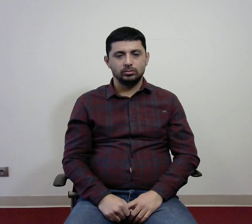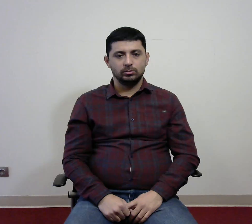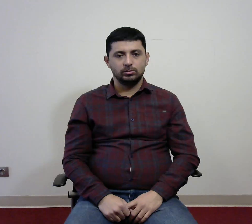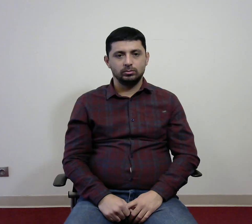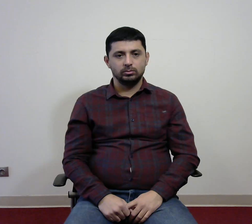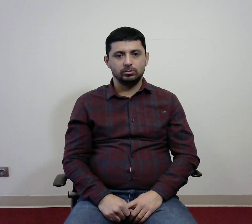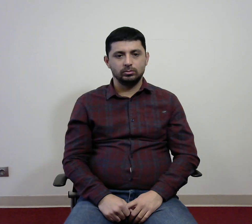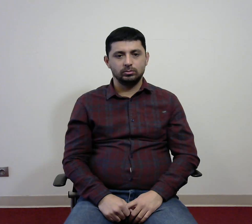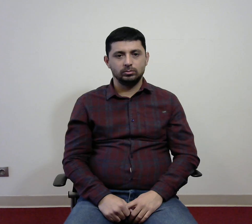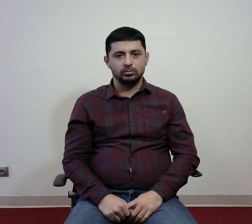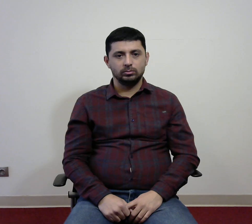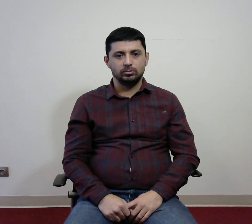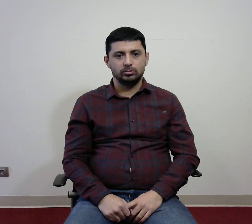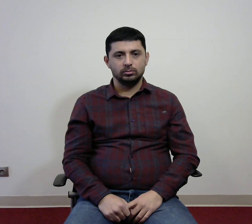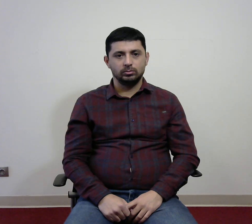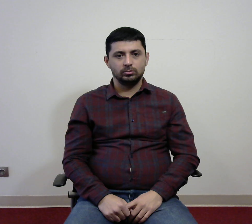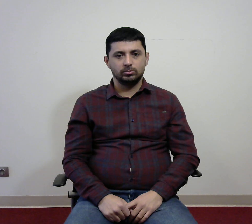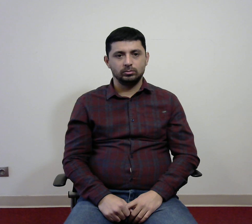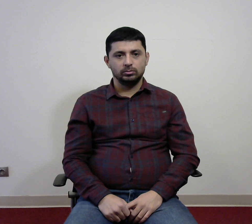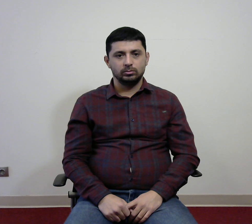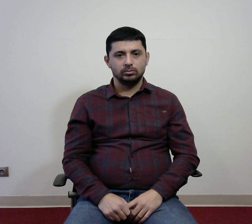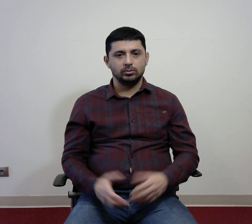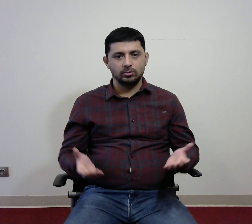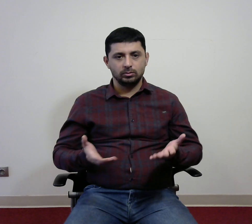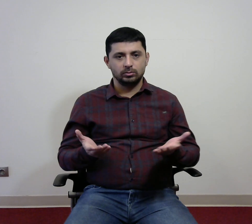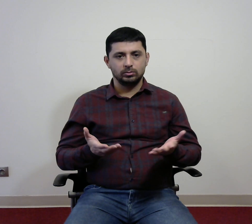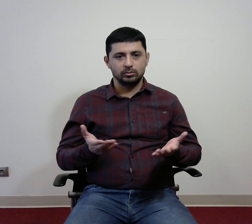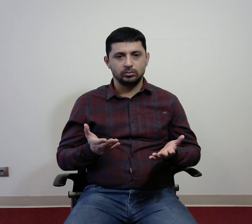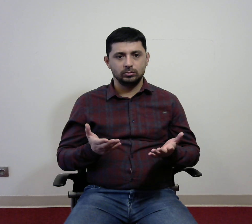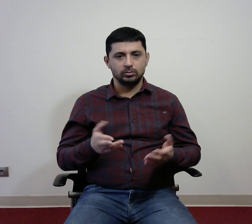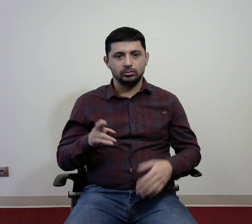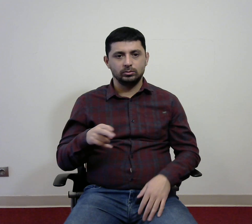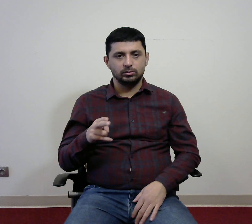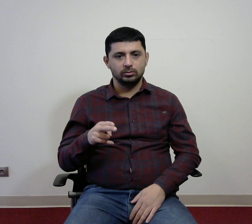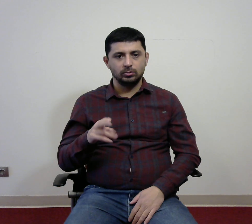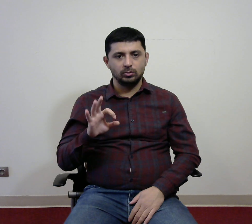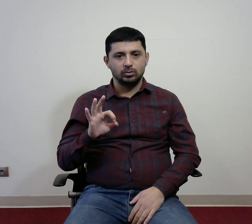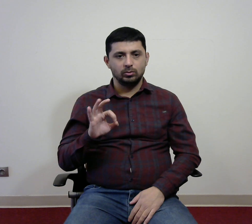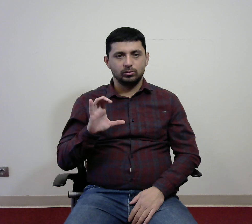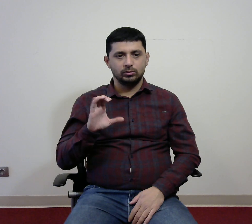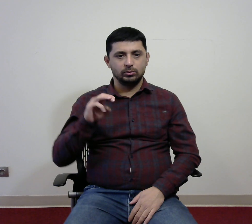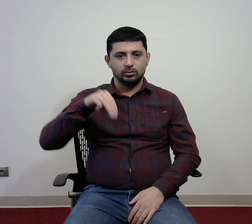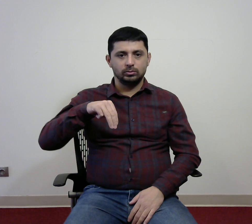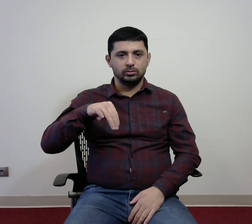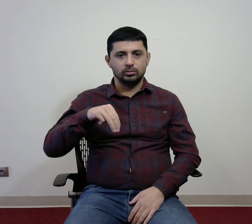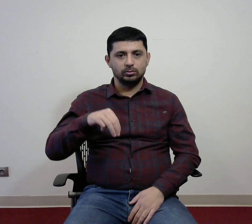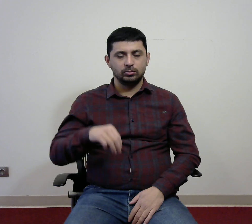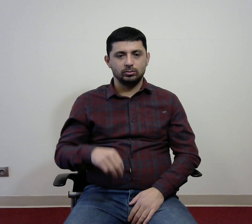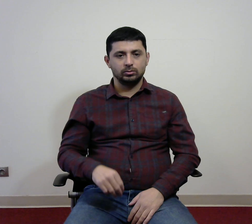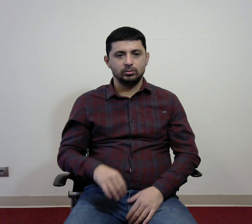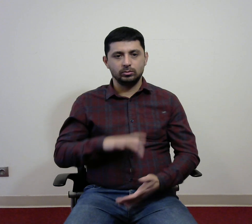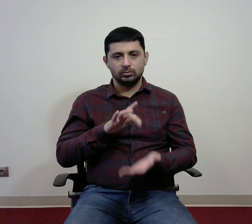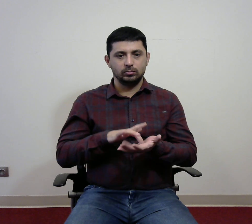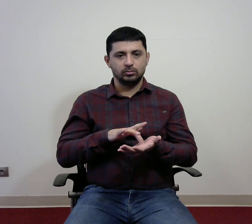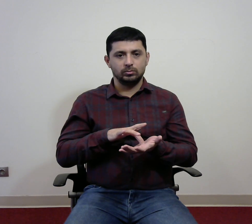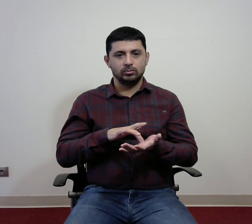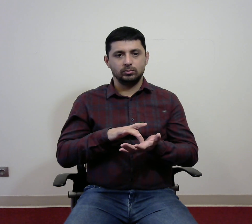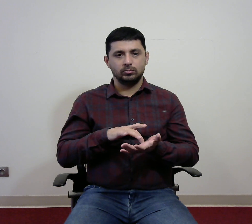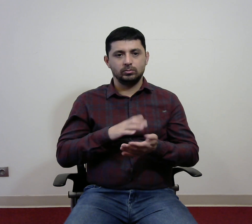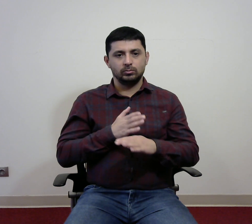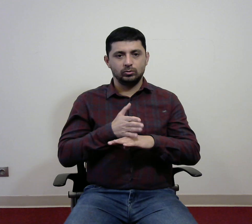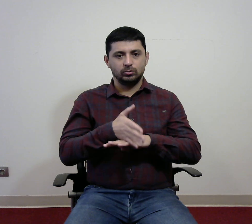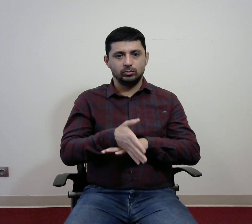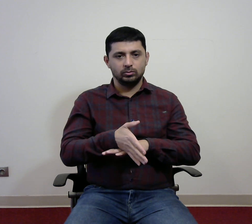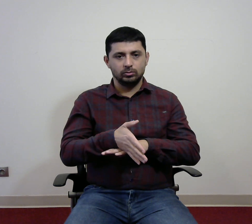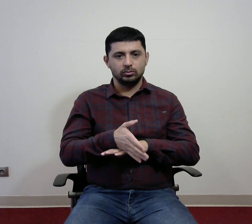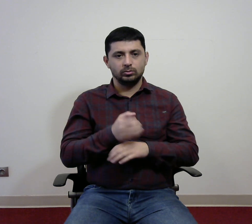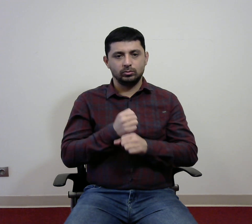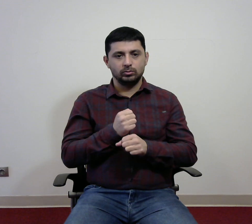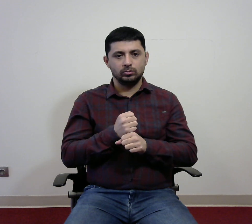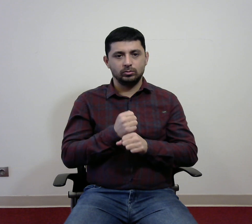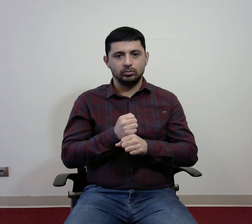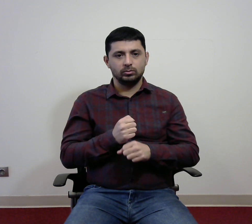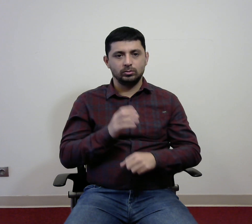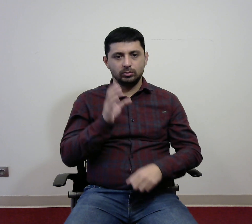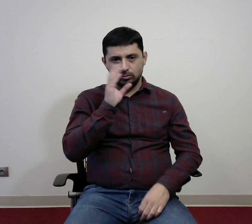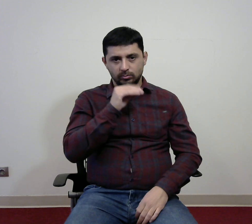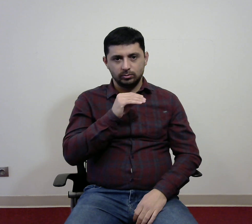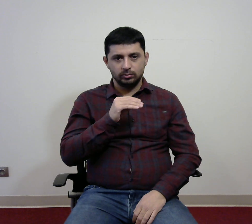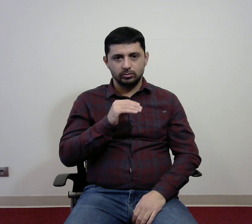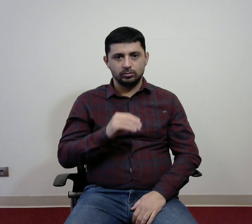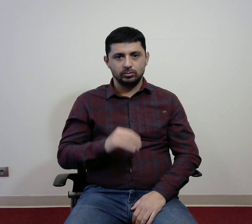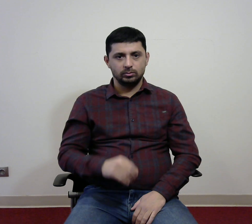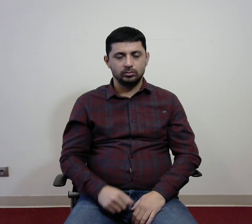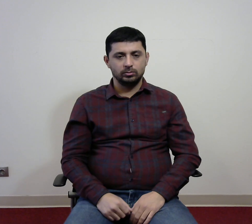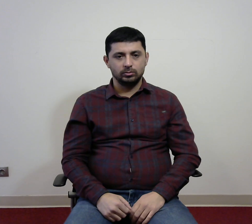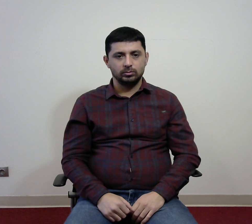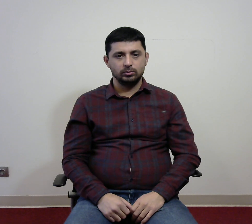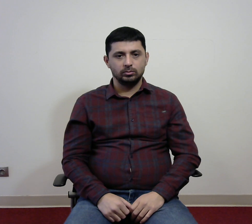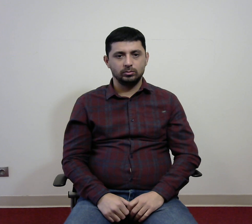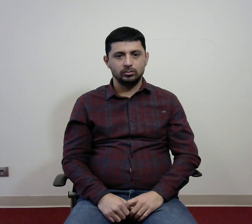Hansı DOST Mərkəzlərinə müraciət edə bilərəm?